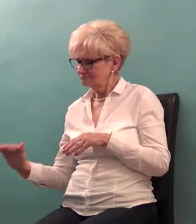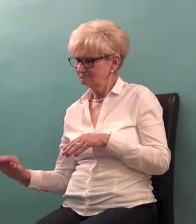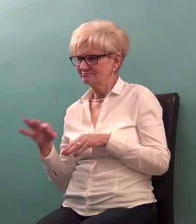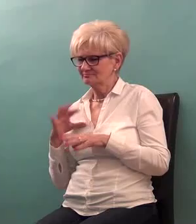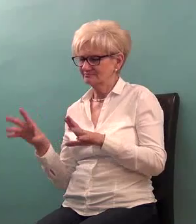Siedzą razem.